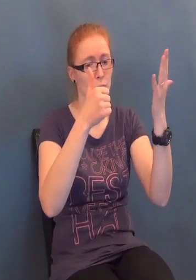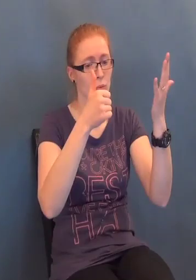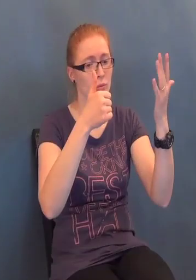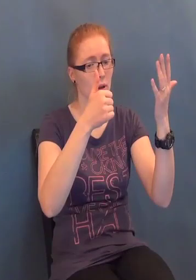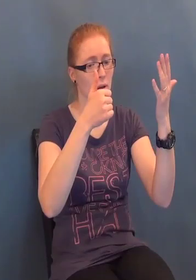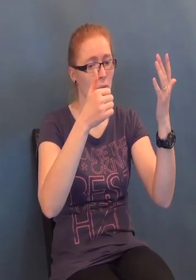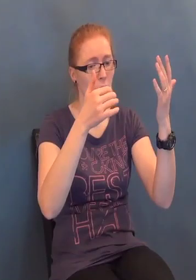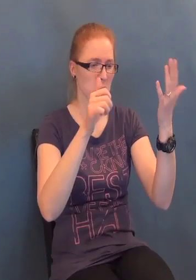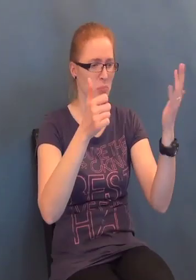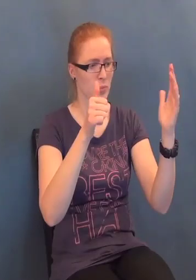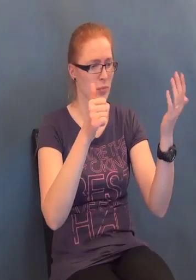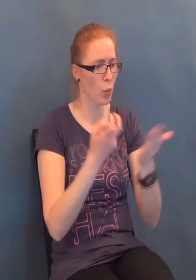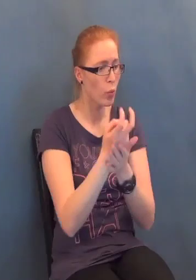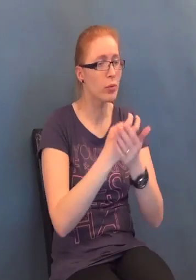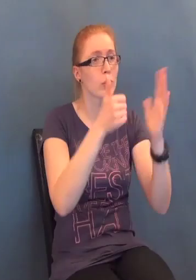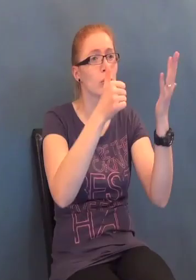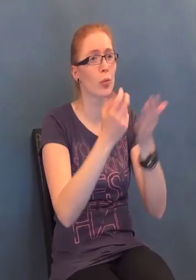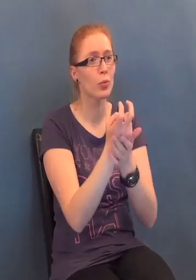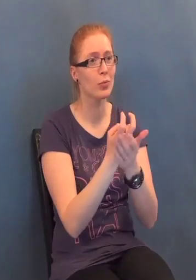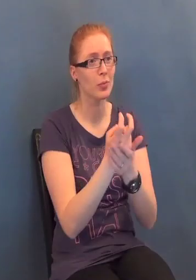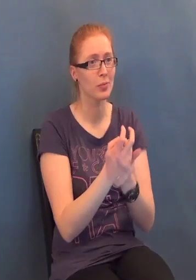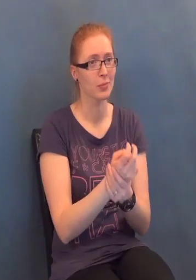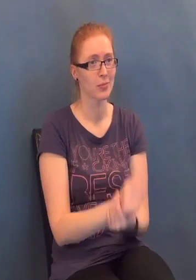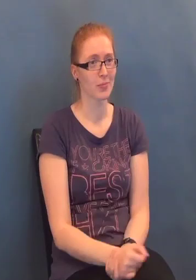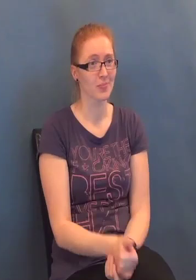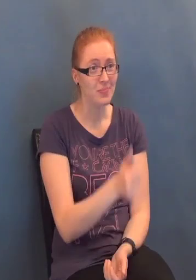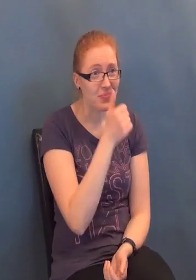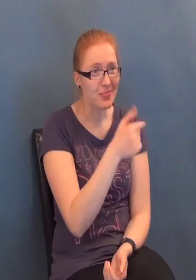Szóstego... lutego, szóstego lutego.